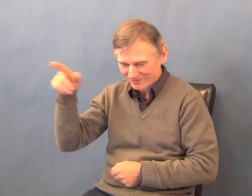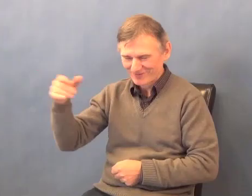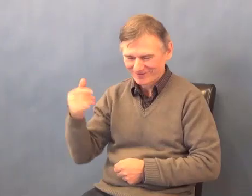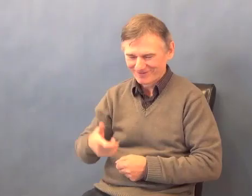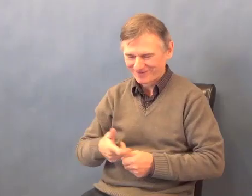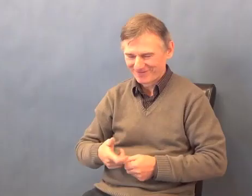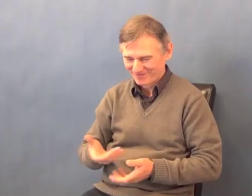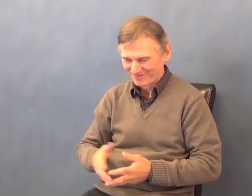Pamiętasz, dawno to było.